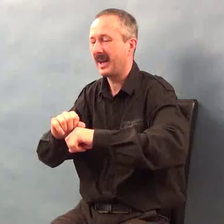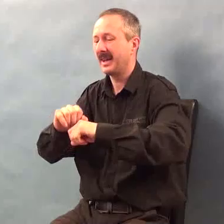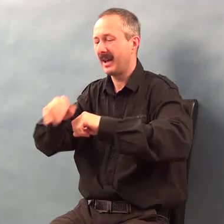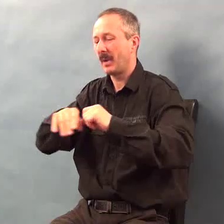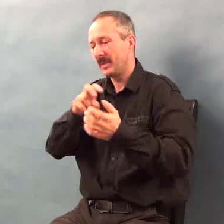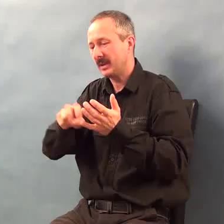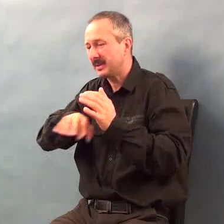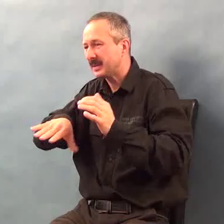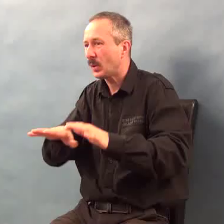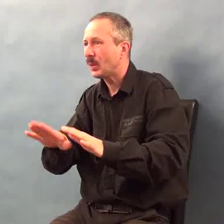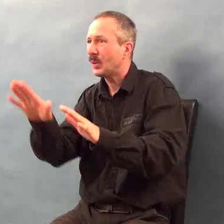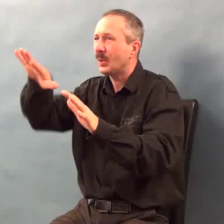Potem chłopiec i pies szli w górę.